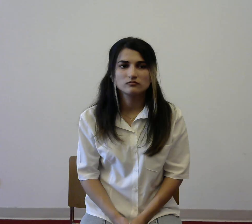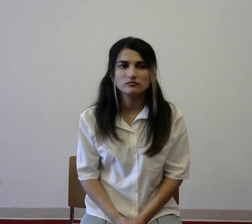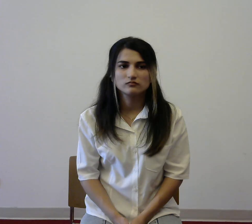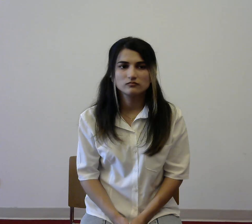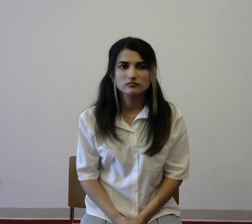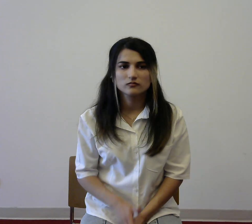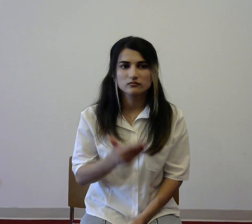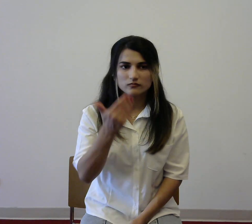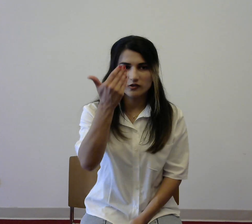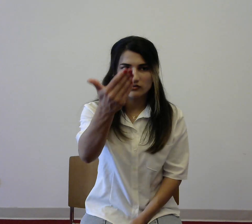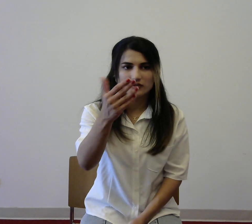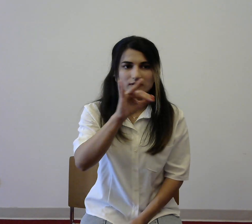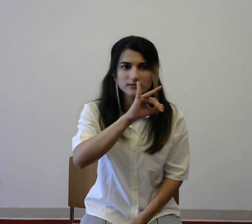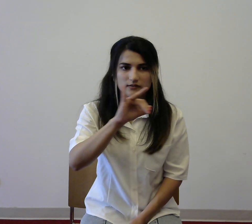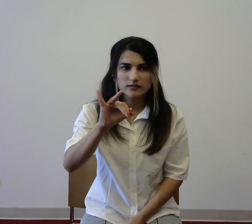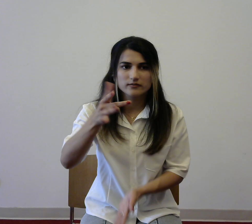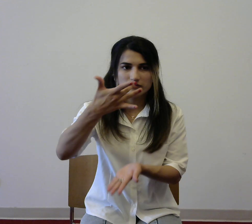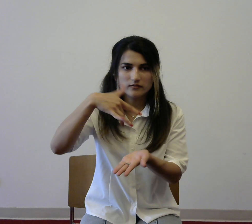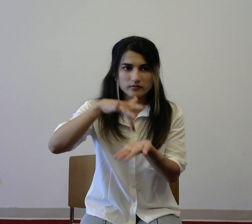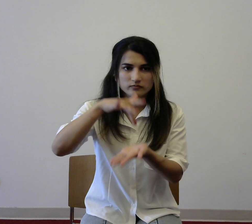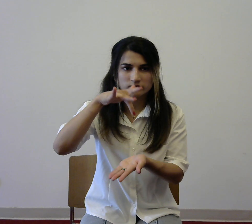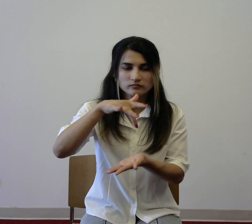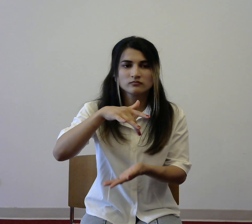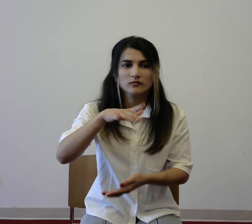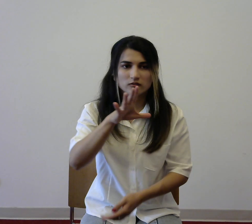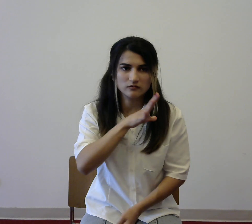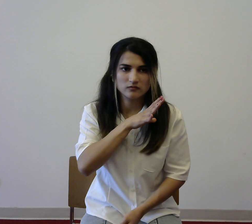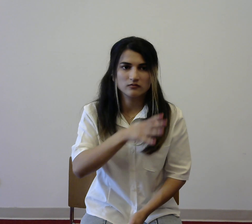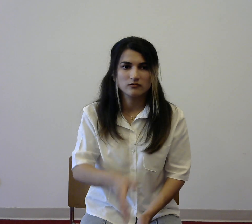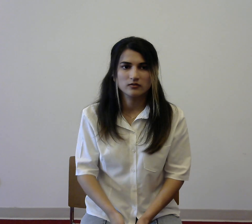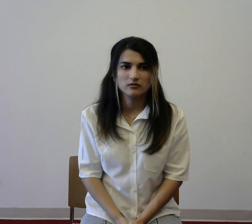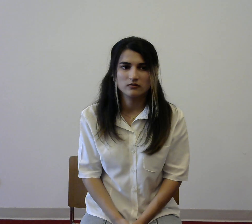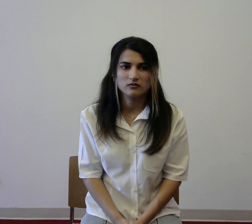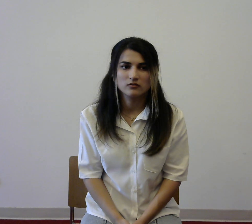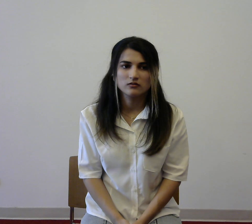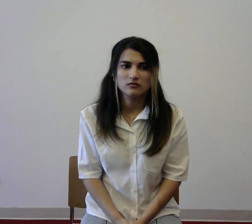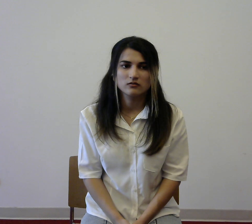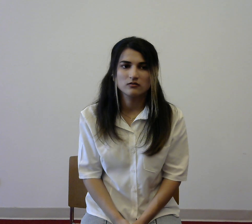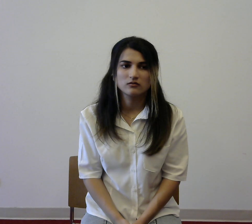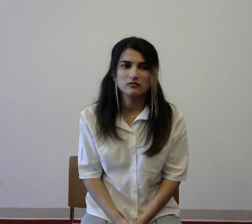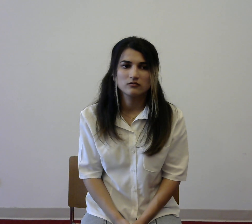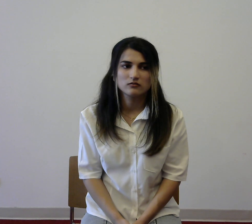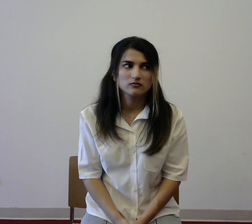Siz İçərişəhərdə olmusuz?